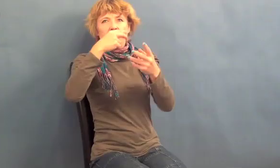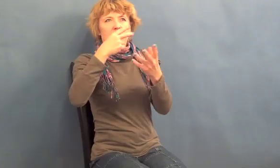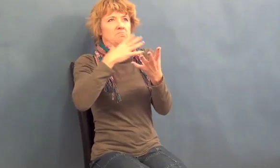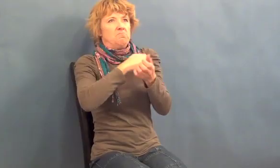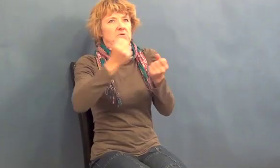Przestraszyli się.